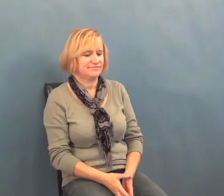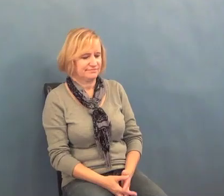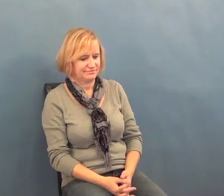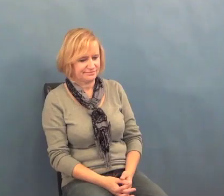No.